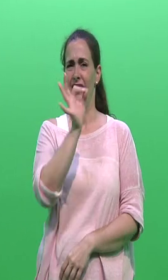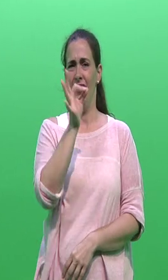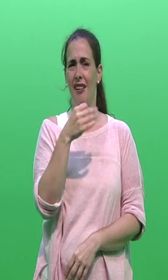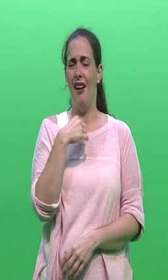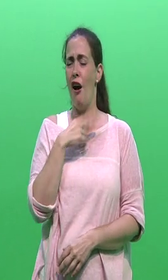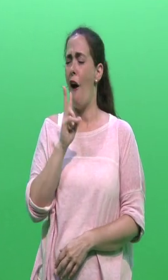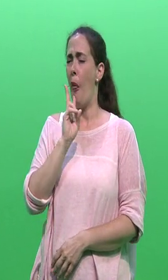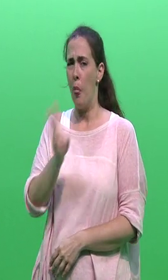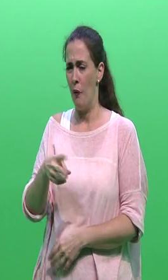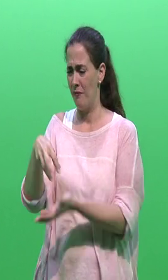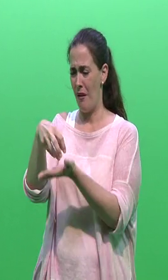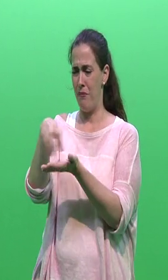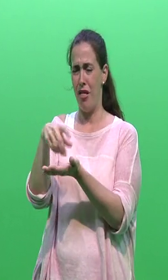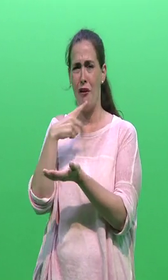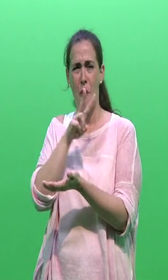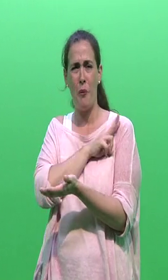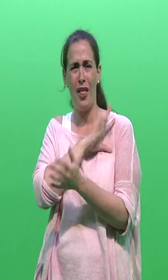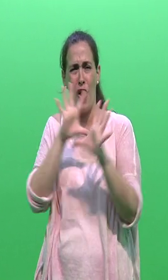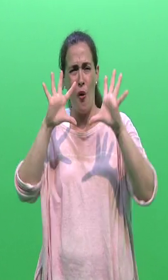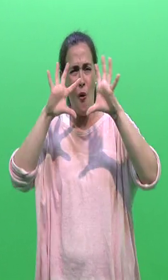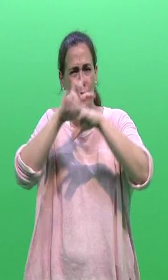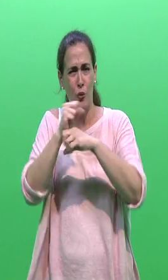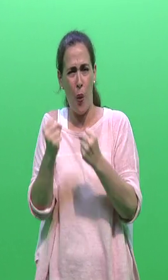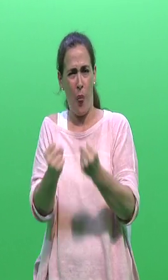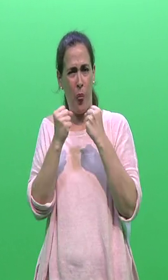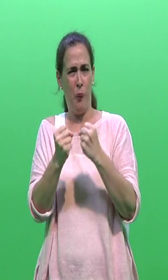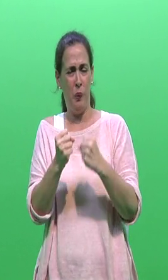Sí, he escupit un moc espès de color verd fosc.